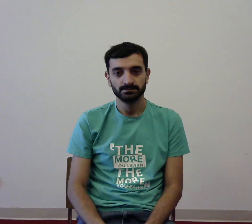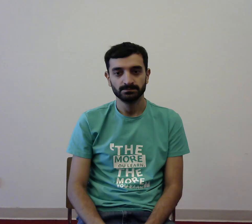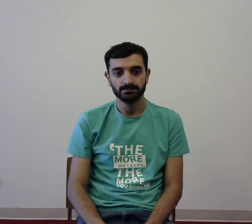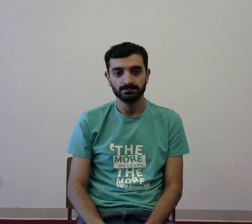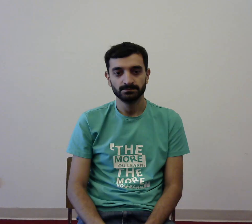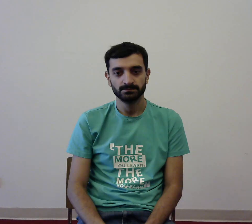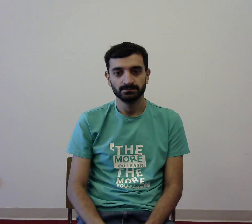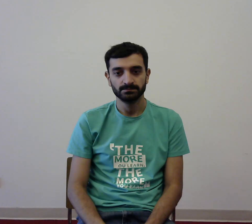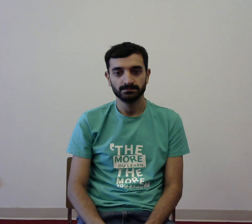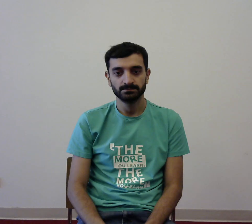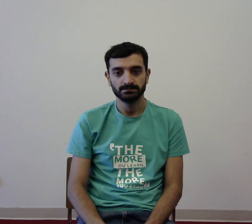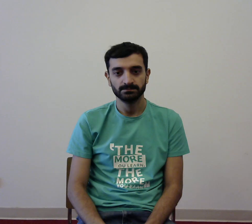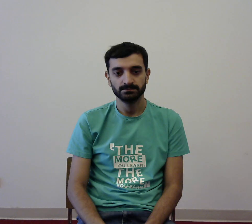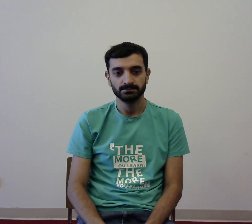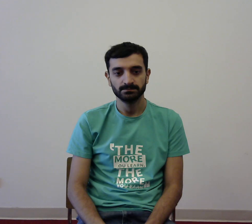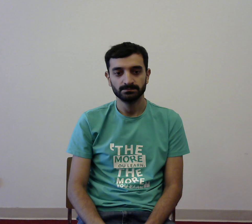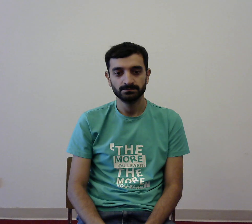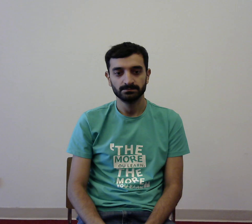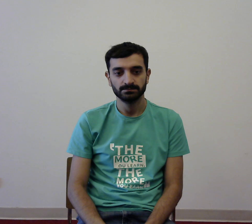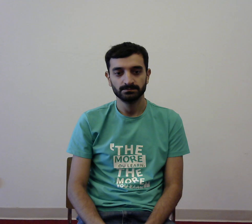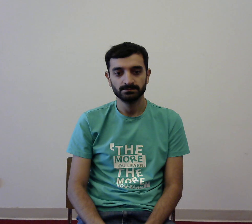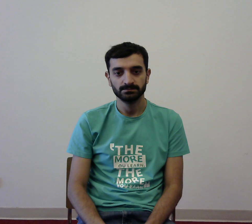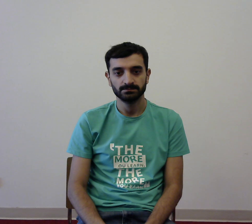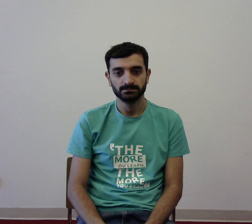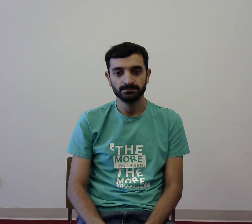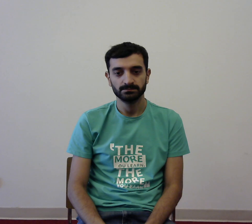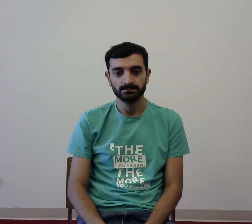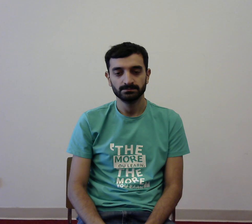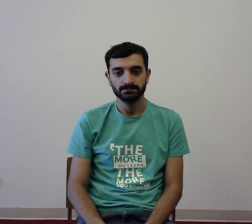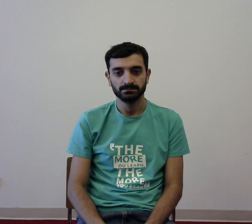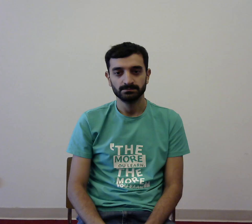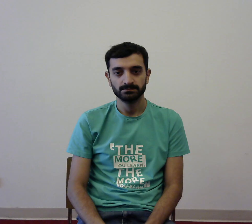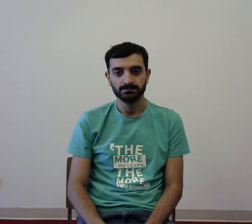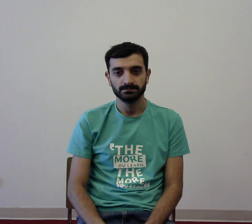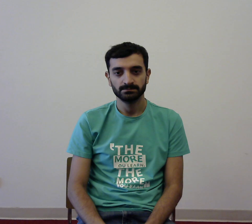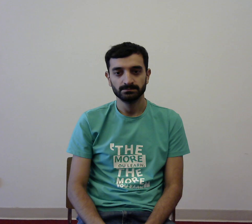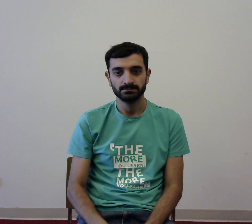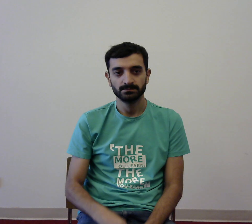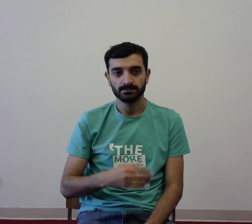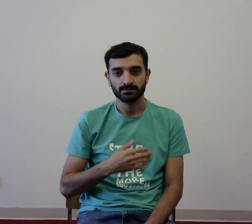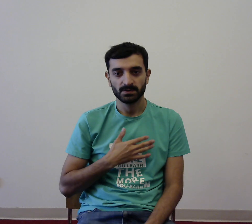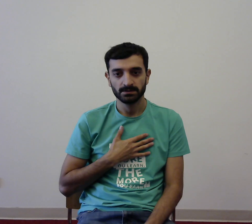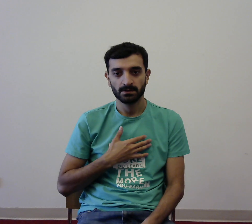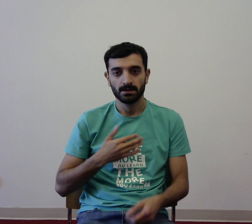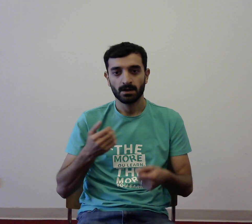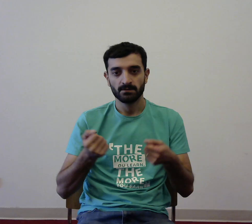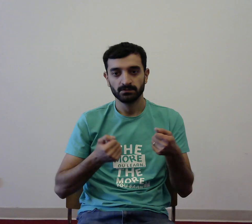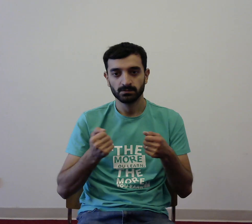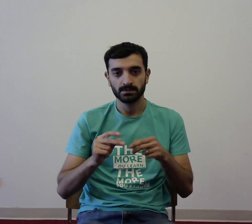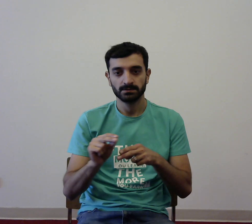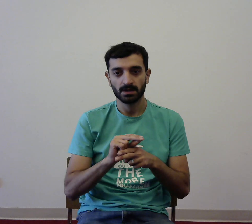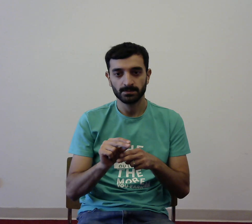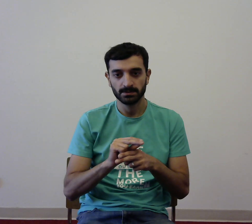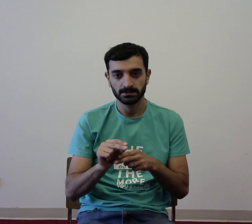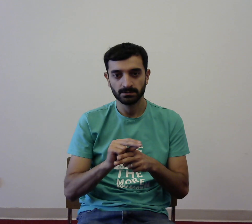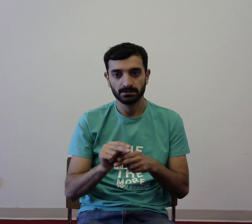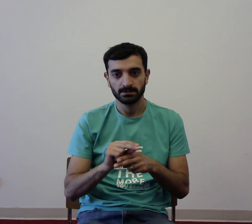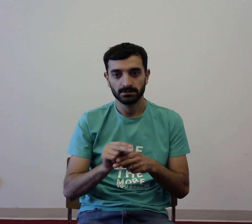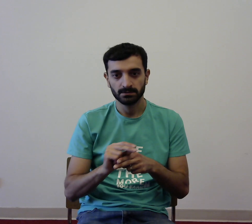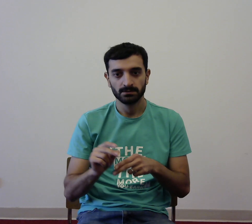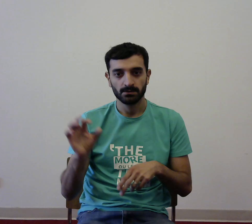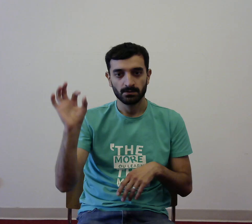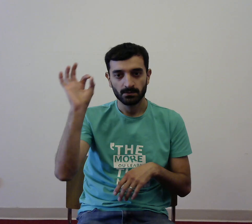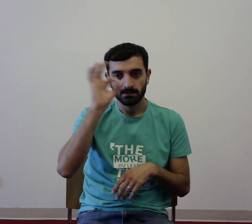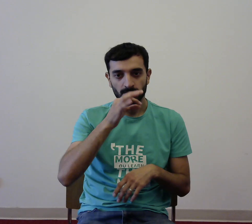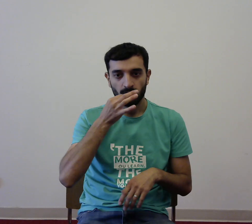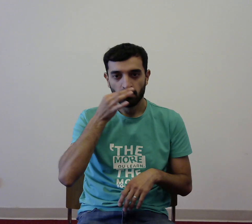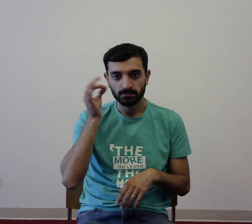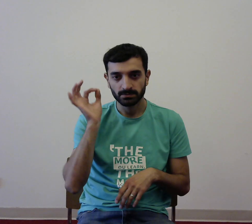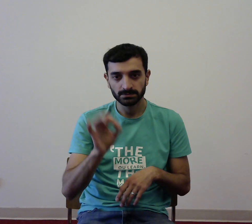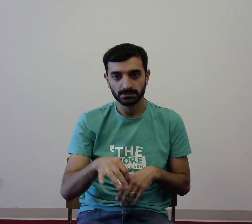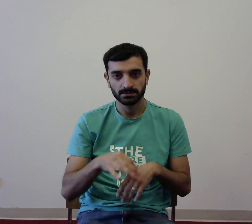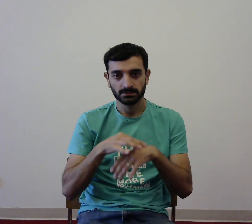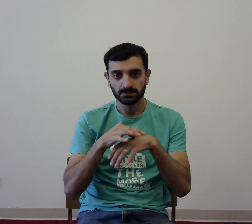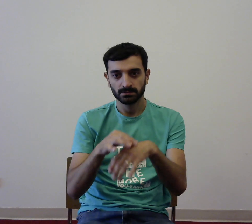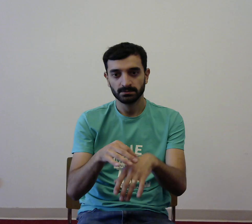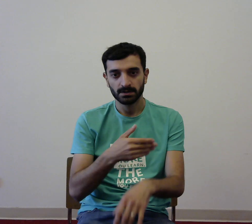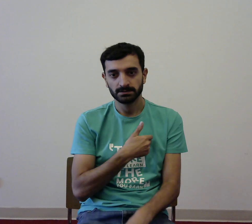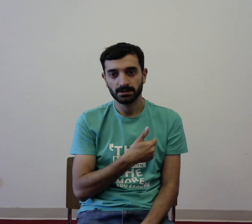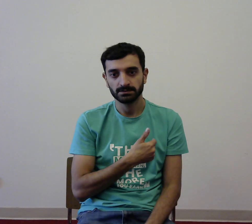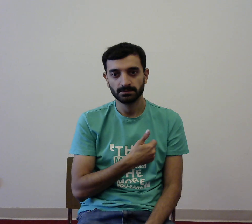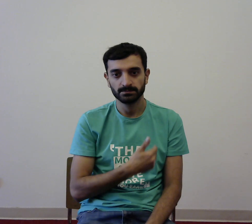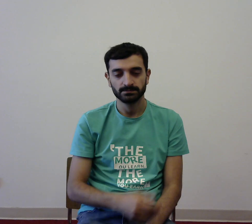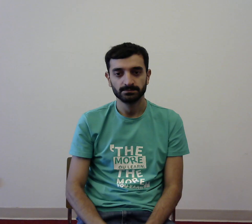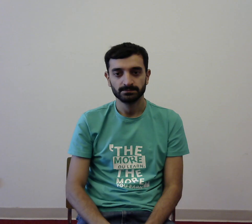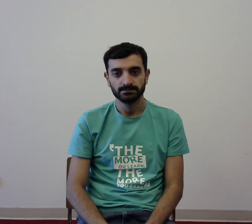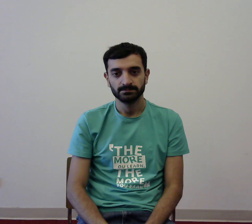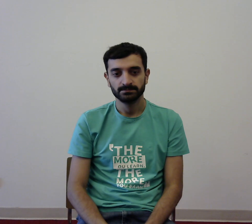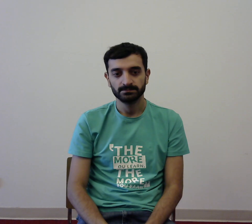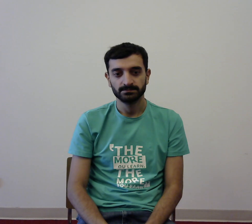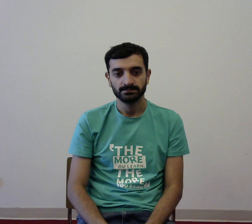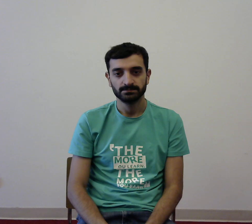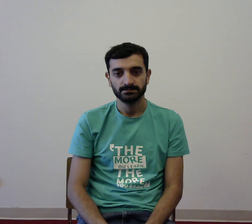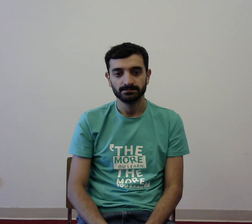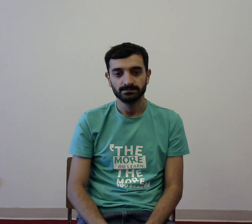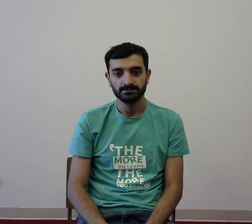Mən avtomobil təmiri üzrə təcrübə keçmək istəyirəm